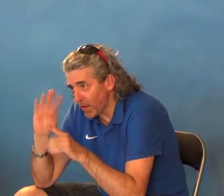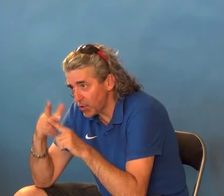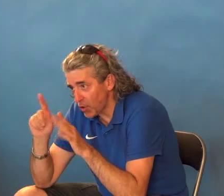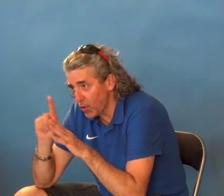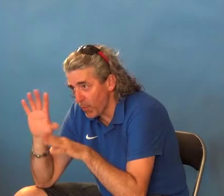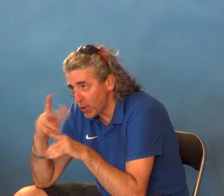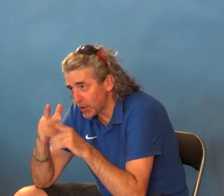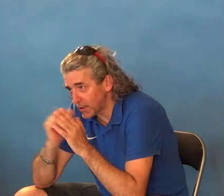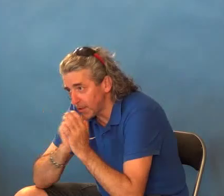Od czwartej trzydzieści do piątej trzydzieści.